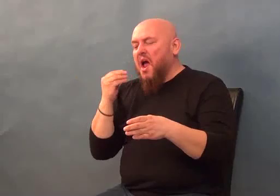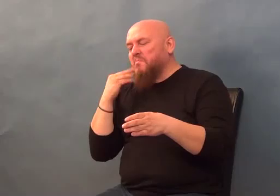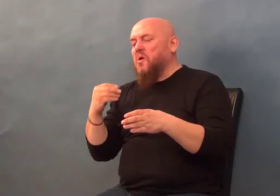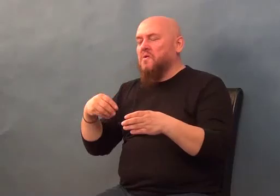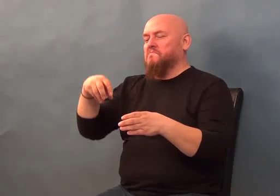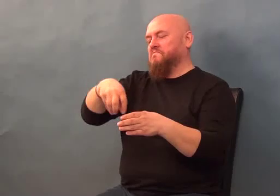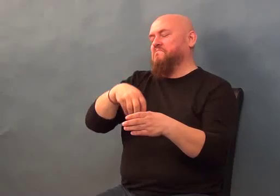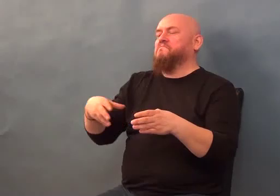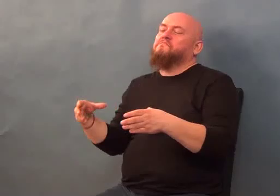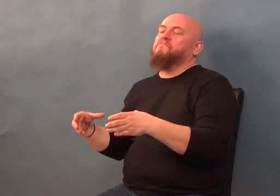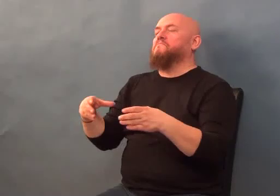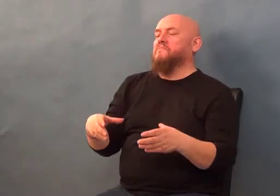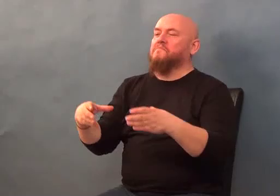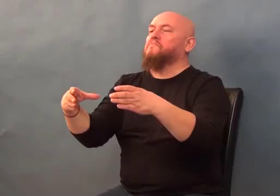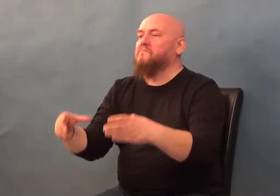Niesie i stawia ją na stole.